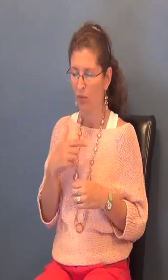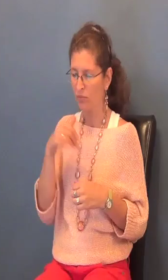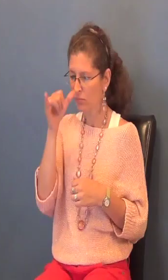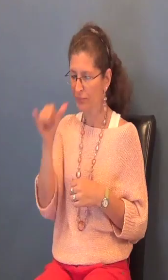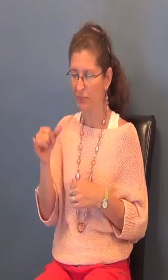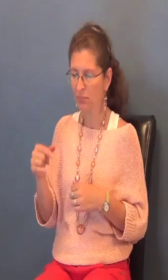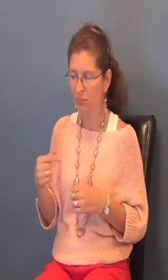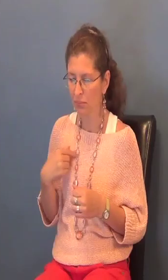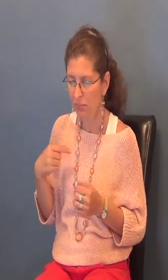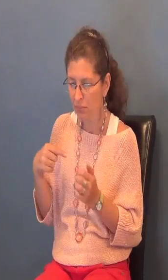W sobotę nie mogę.